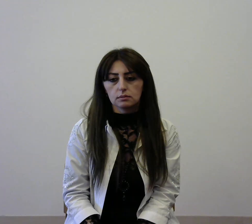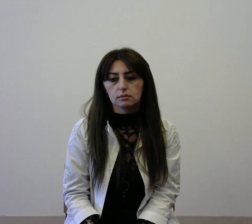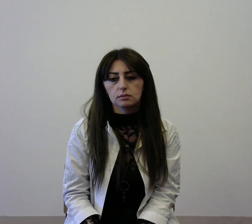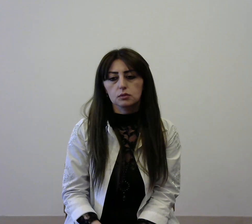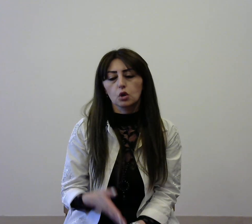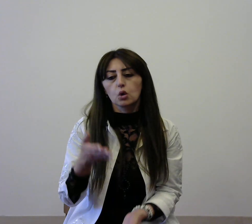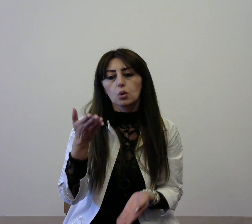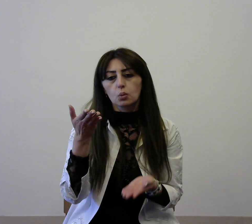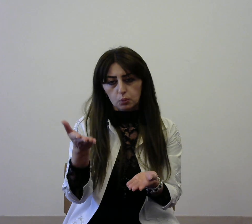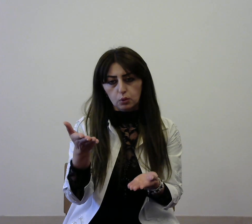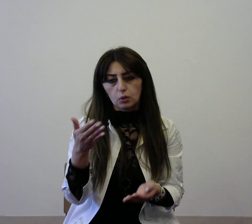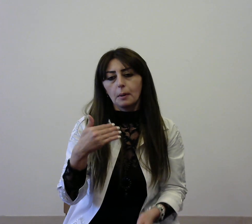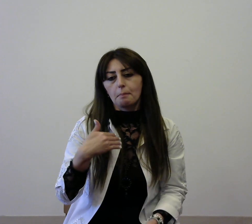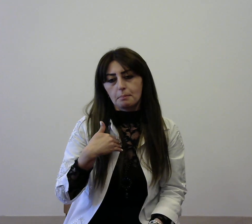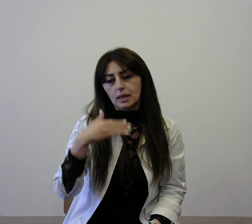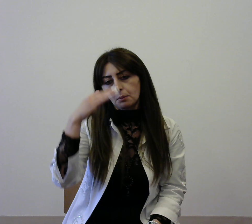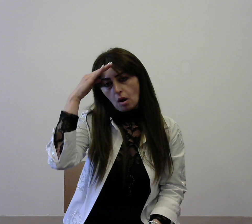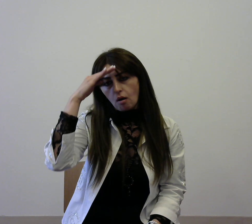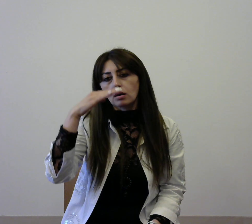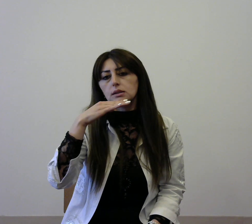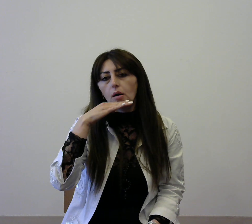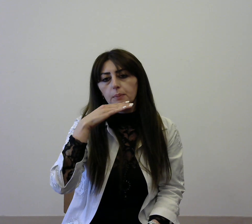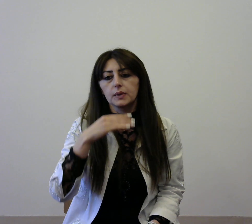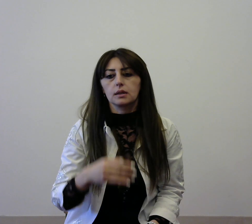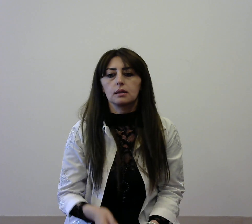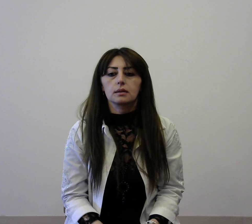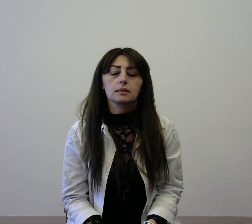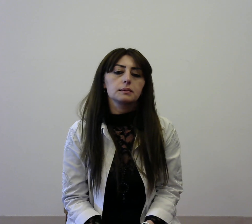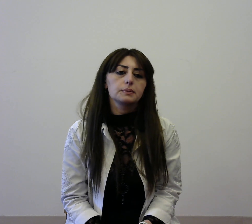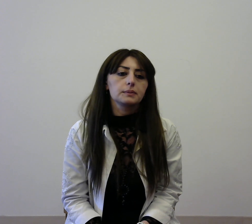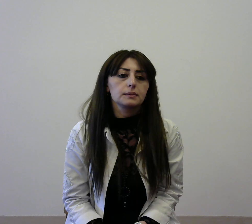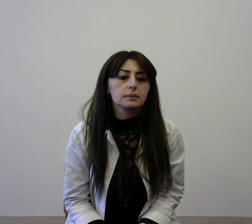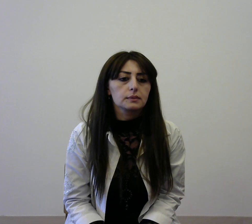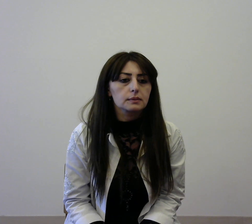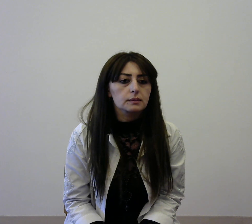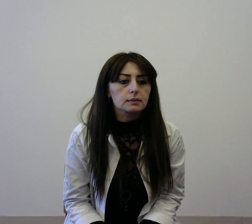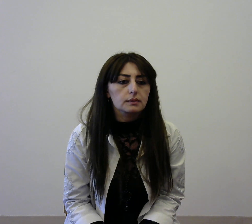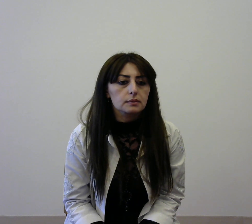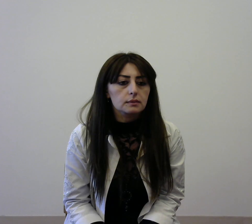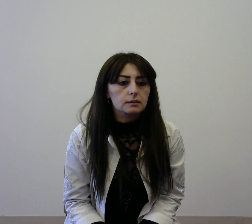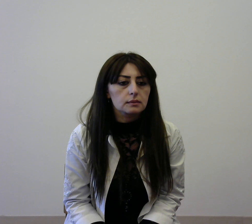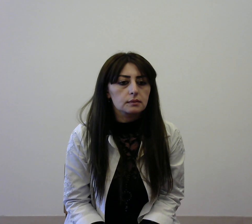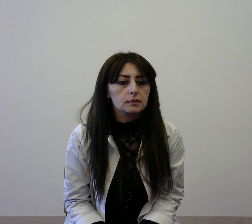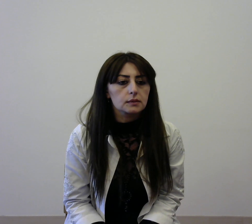Bu mənim atamdır